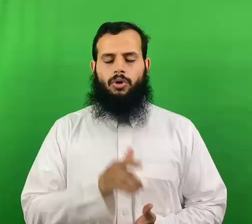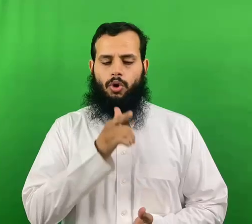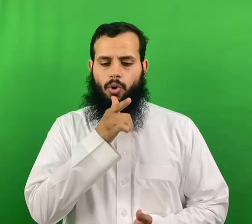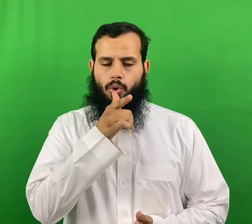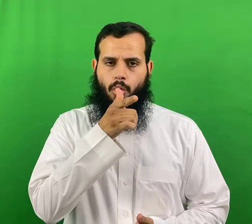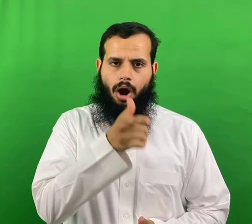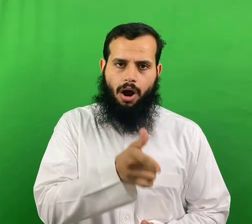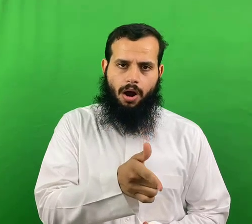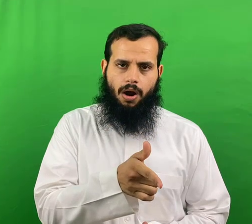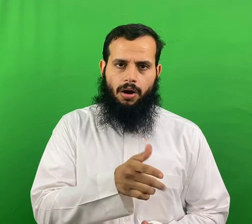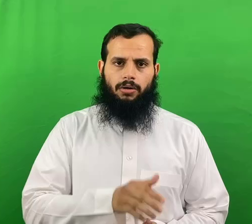رواه